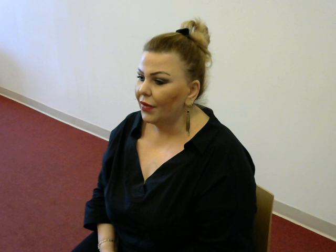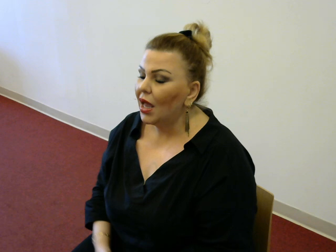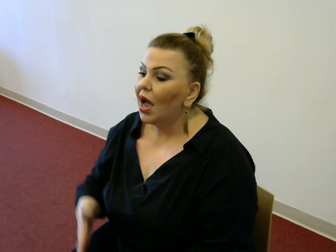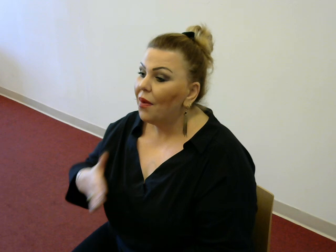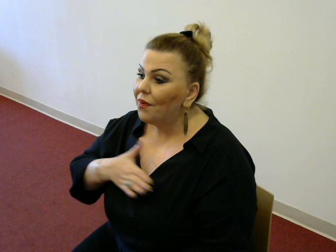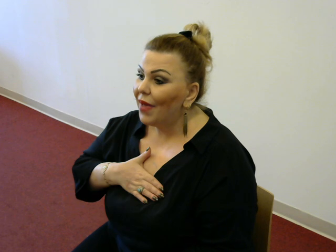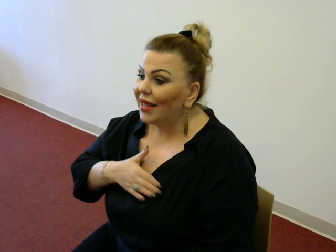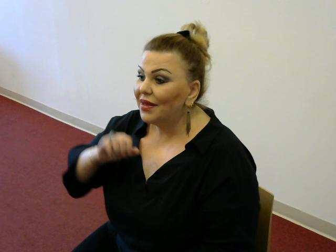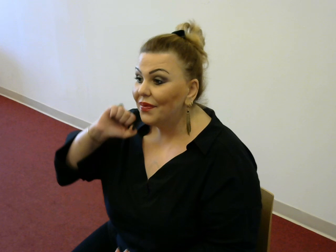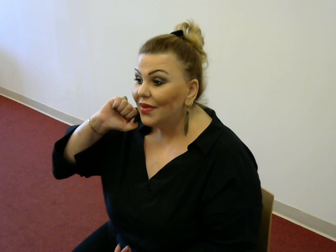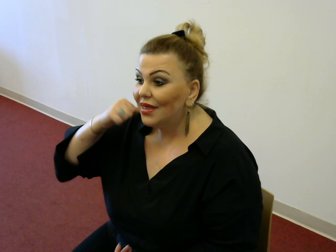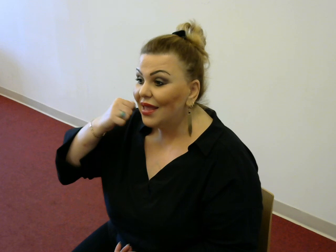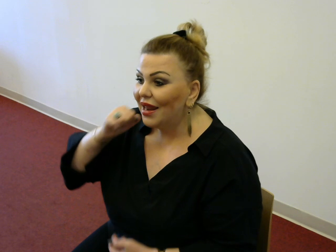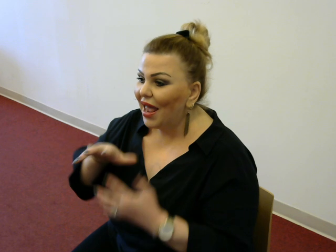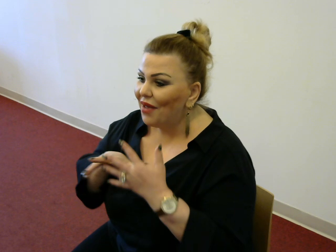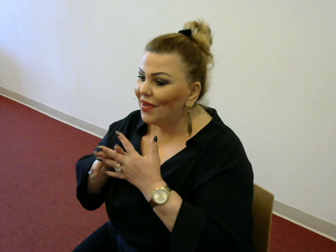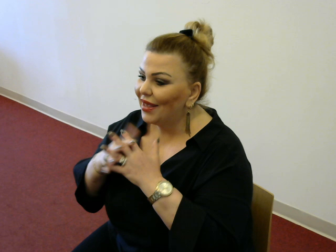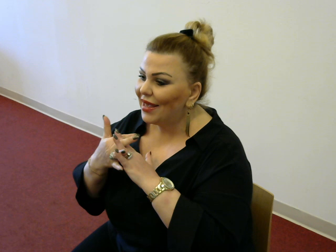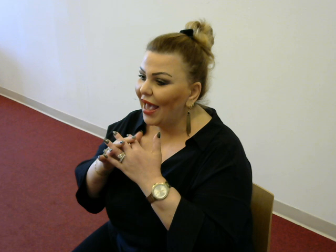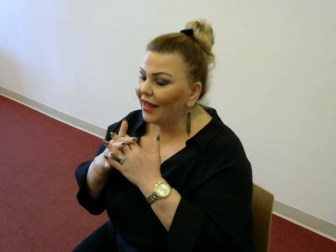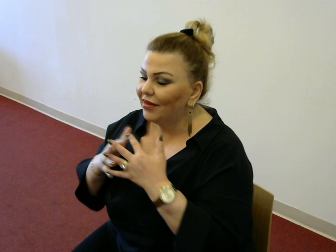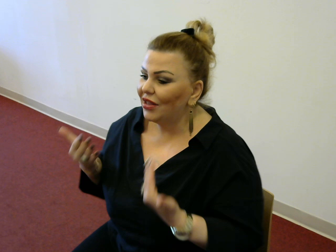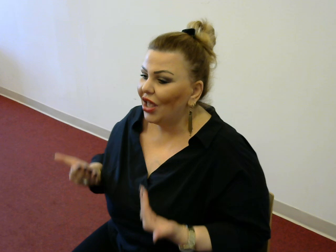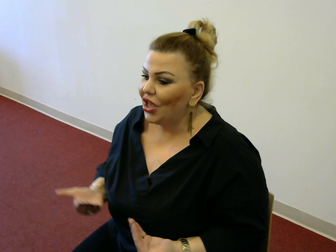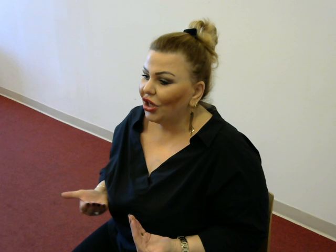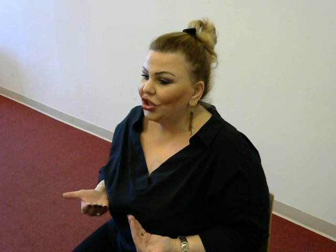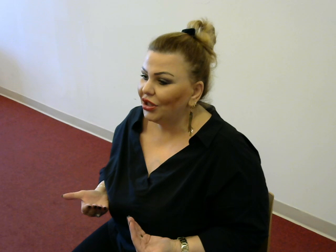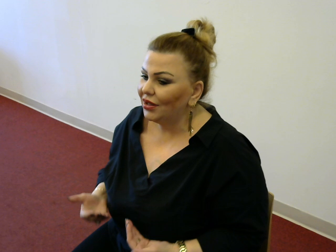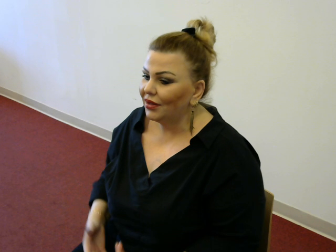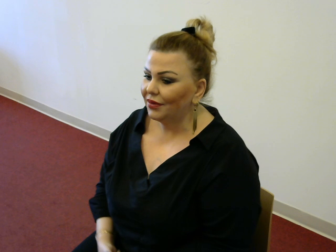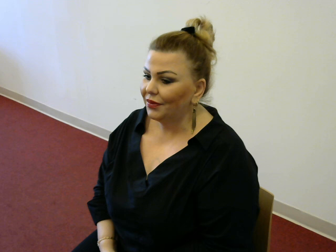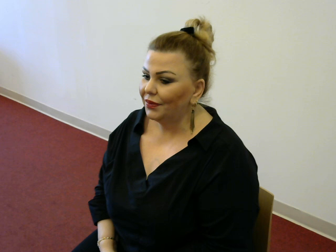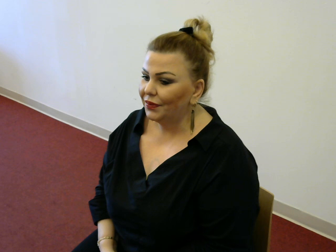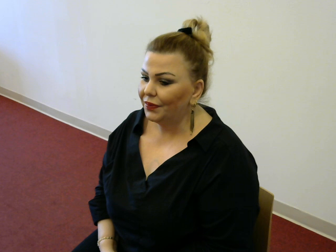Mənim nənəm kənddə yaşayır